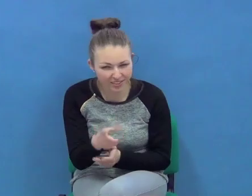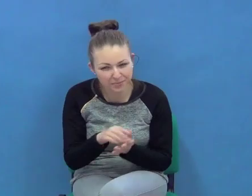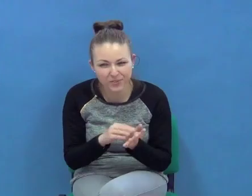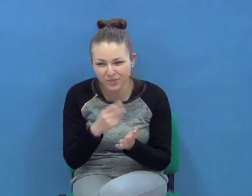Na przykład.